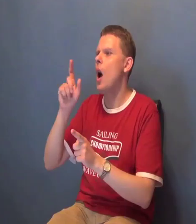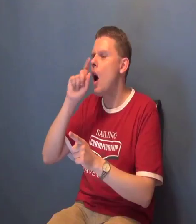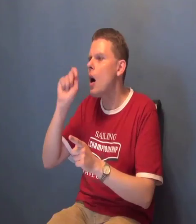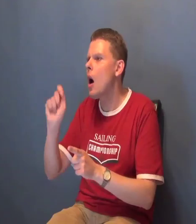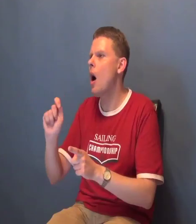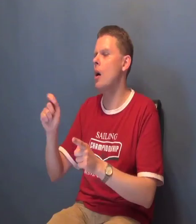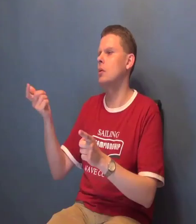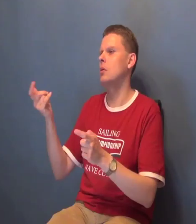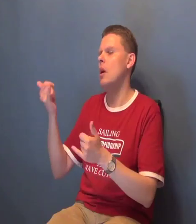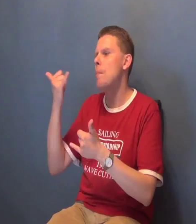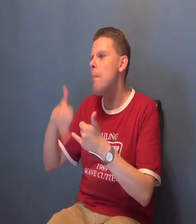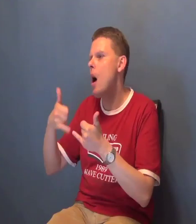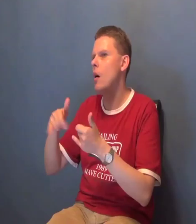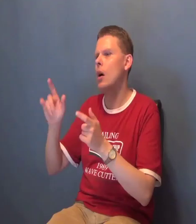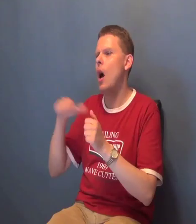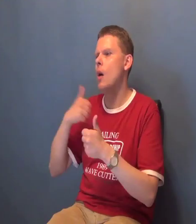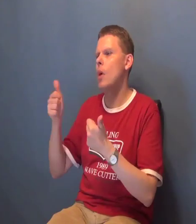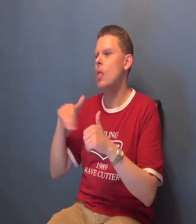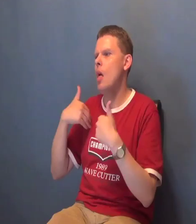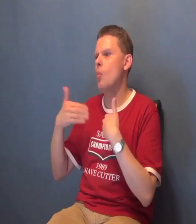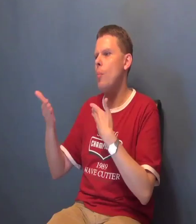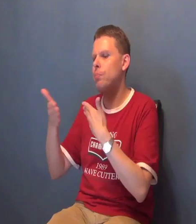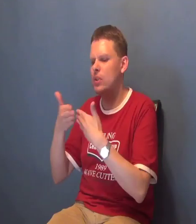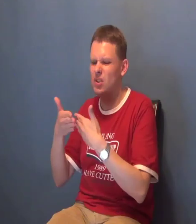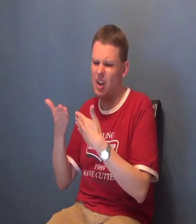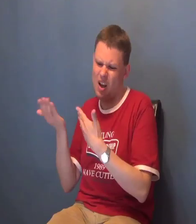Jest gaz, paliwo, więc żeby nie było tego w pobliżu.